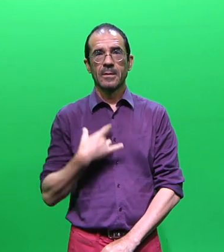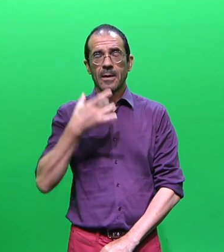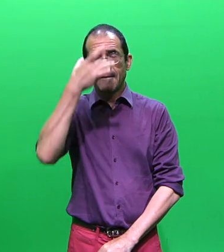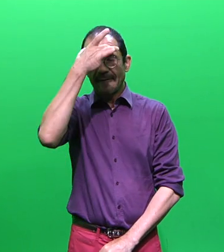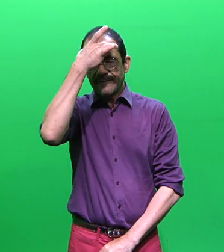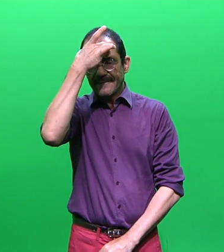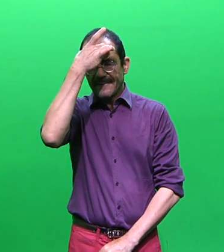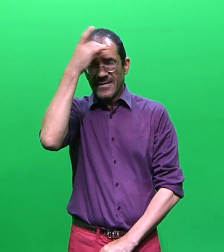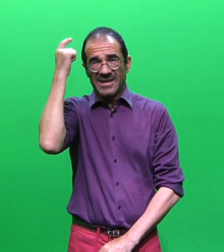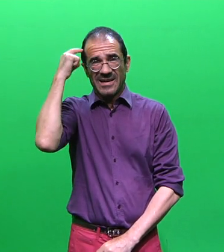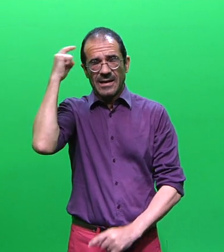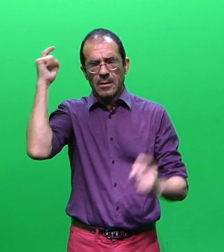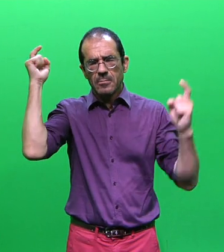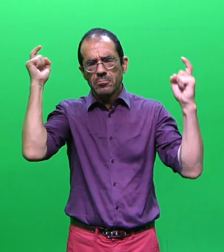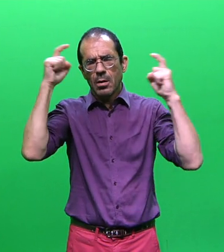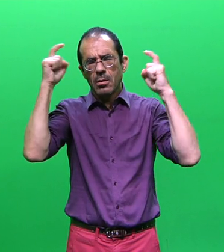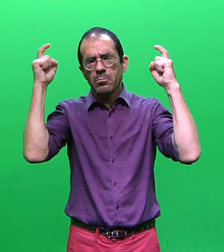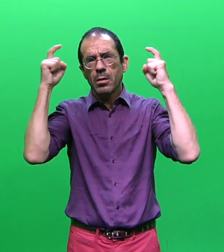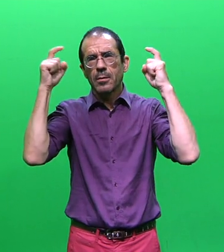Em fa mal el cap, tinc migranya.